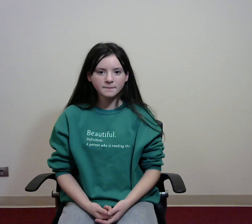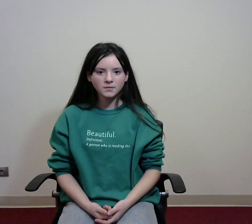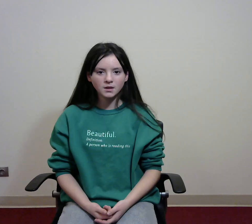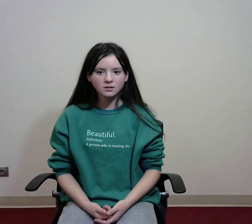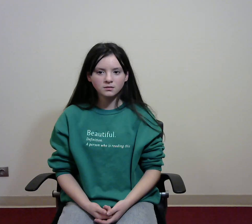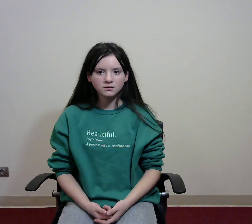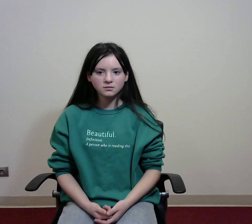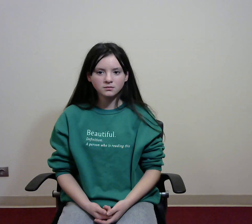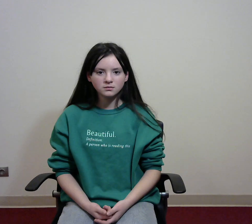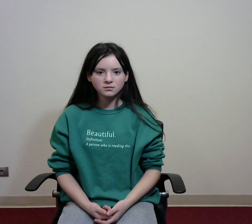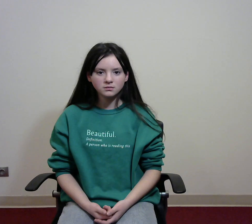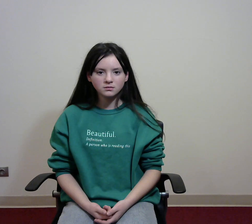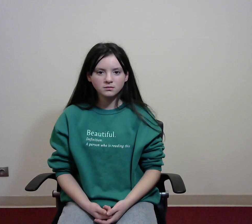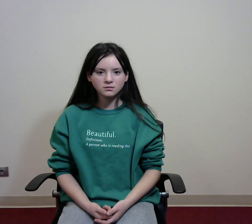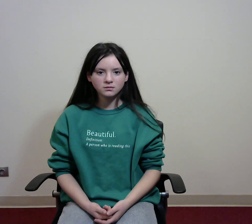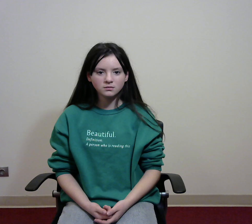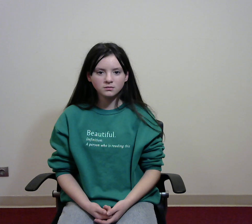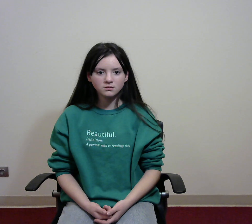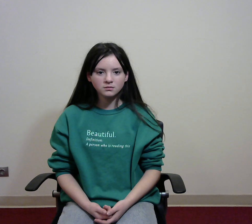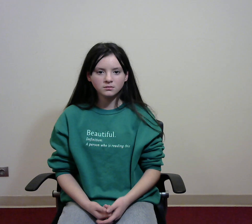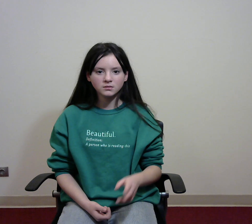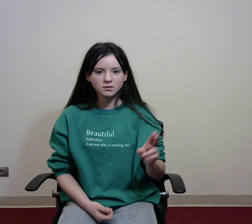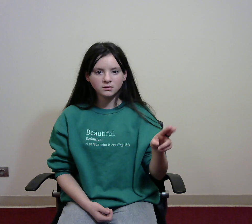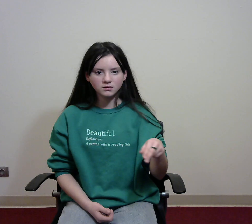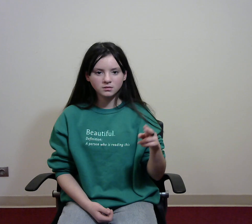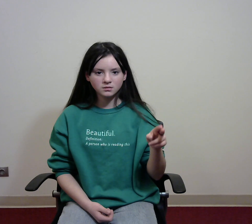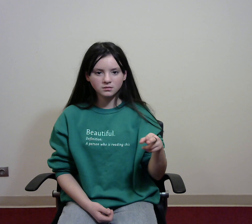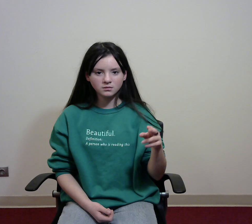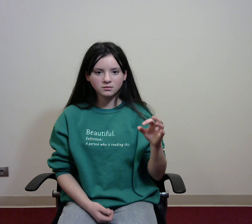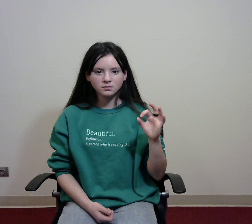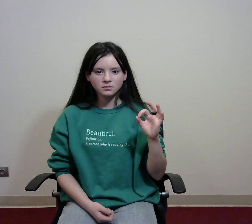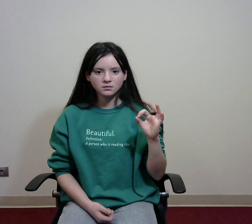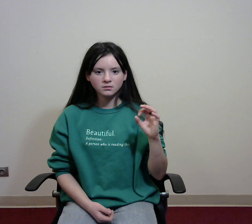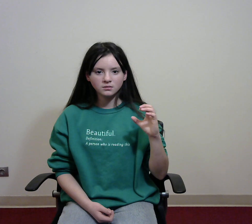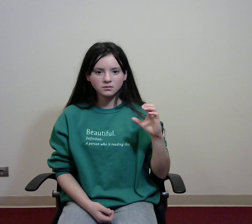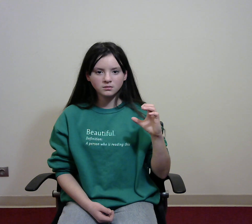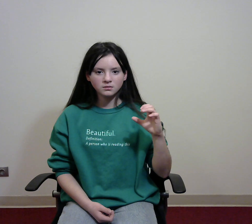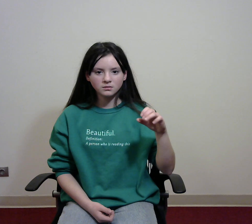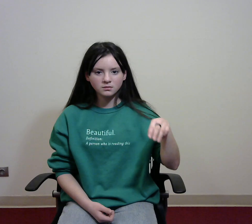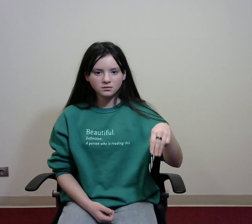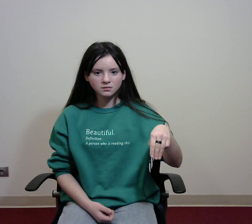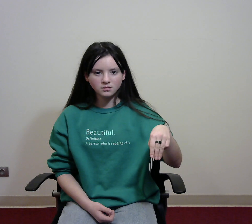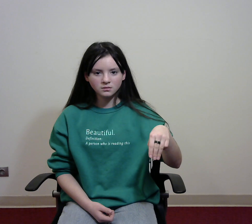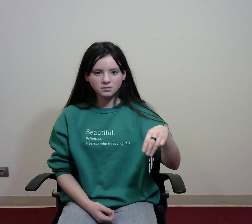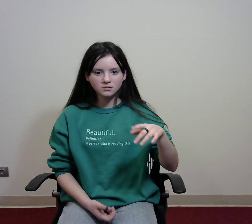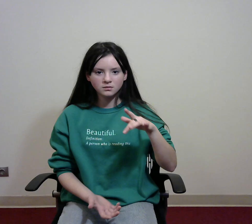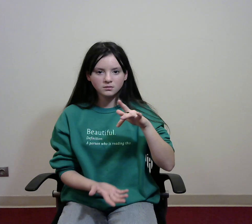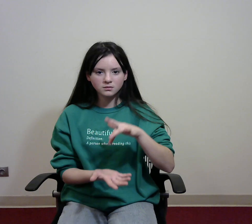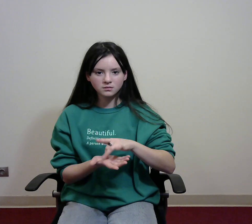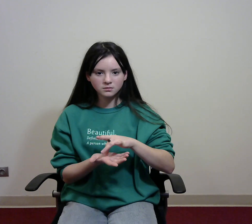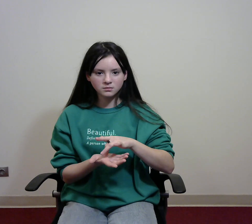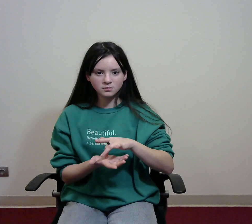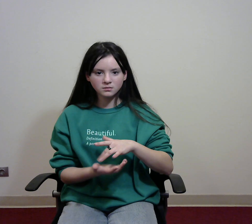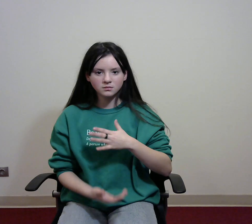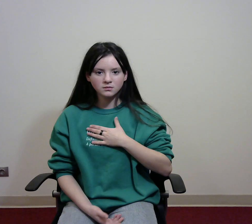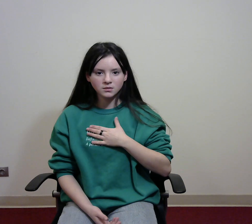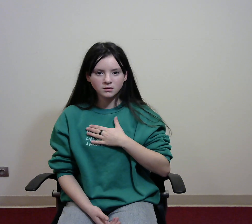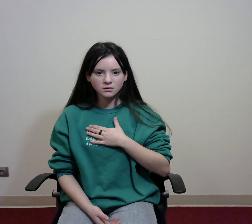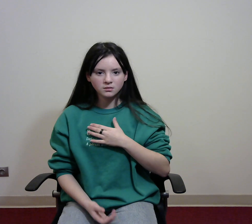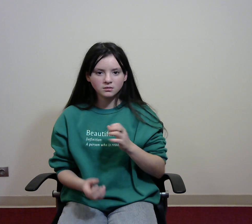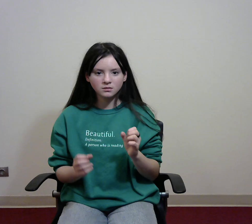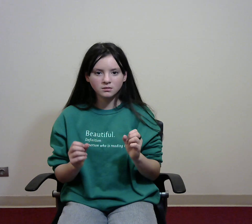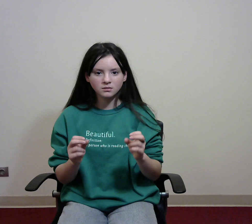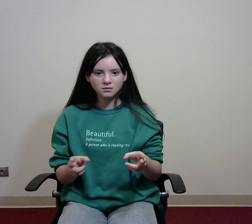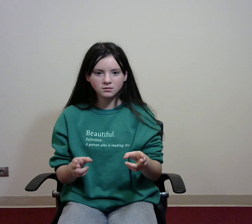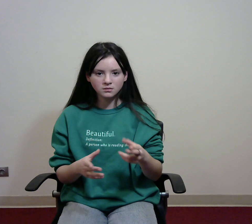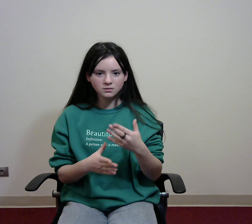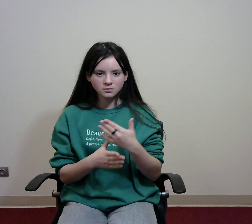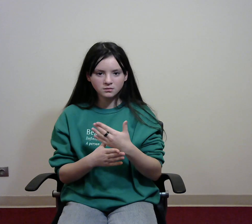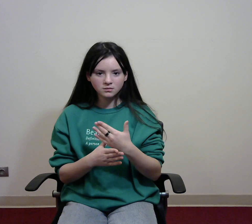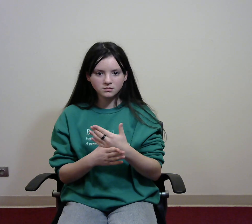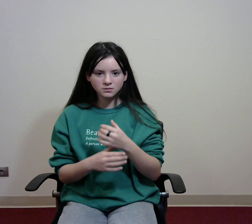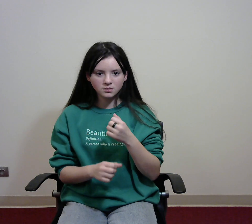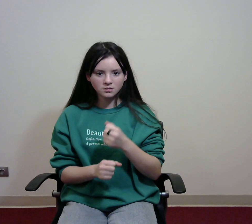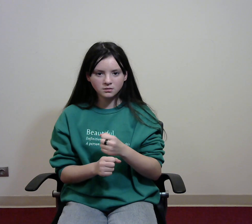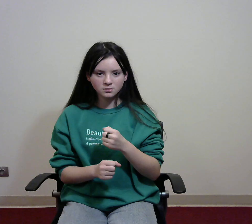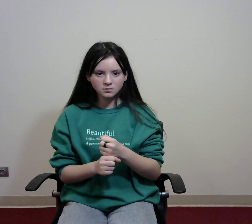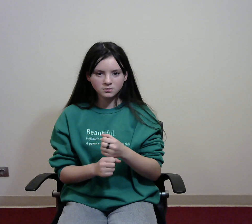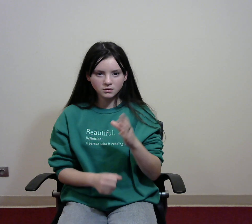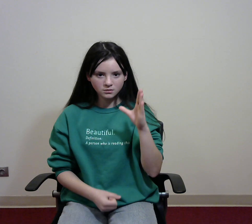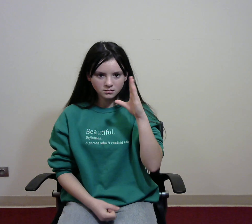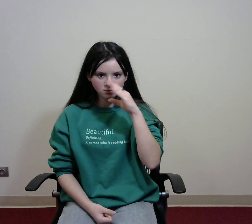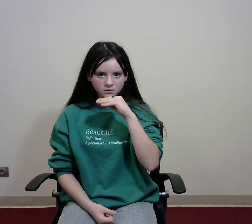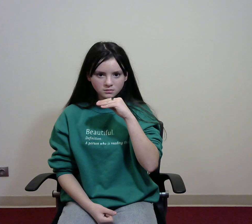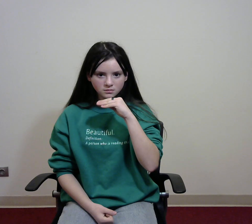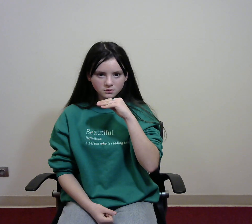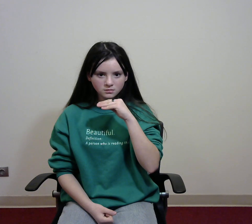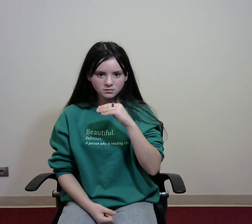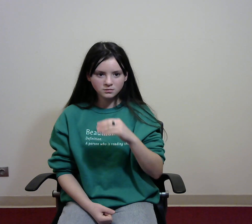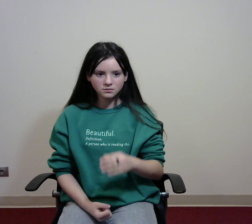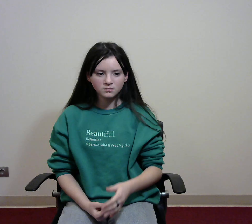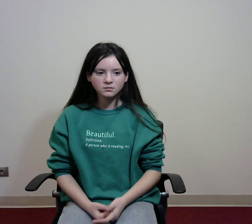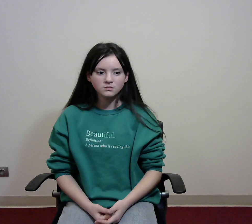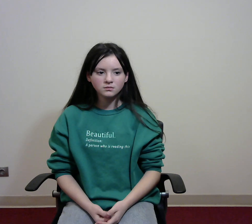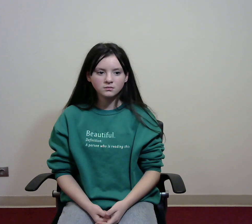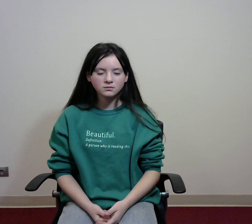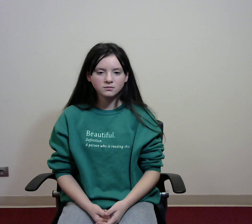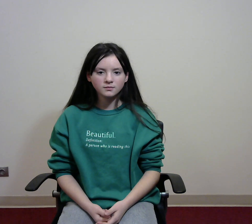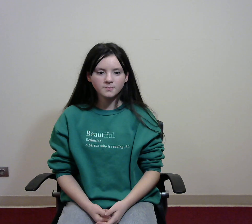DOST Mərkəzləri mənə necə kömək edə bilər?